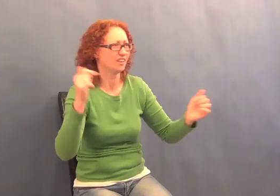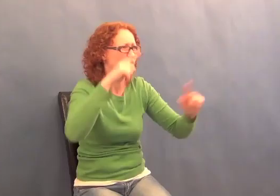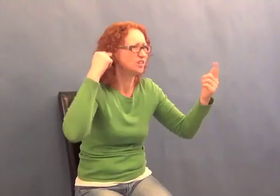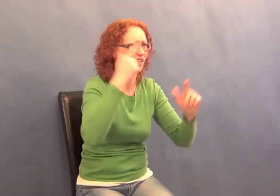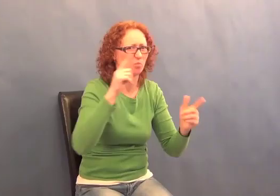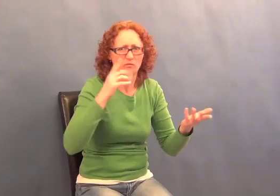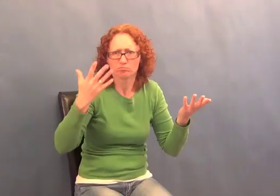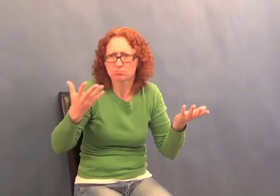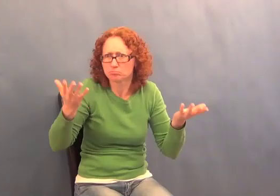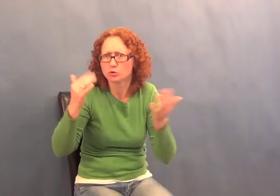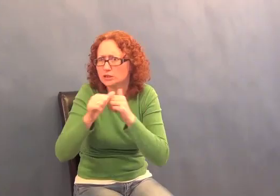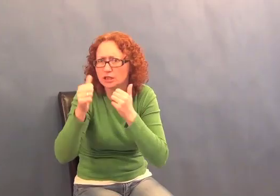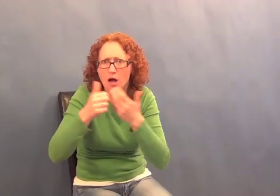Chłopak zapytał się, czy coś się stało?